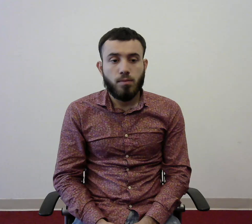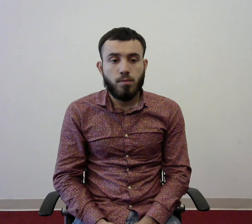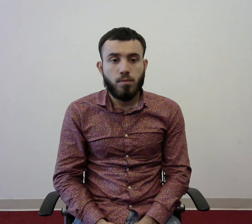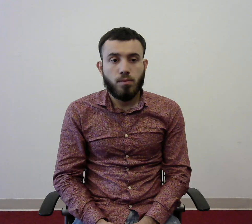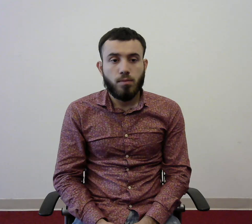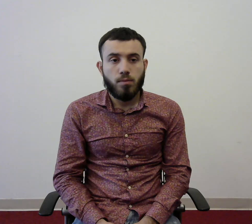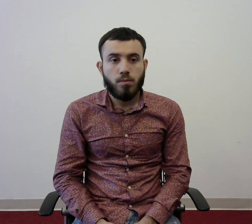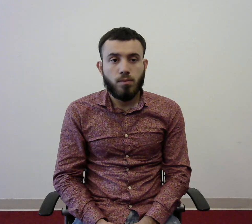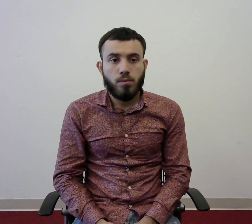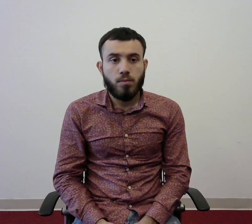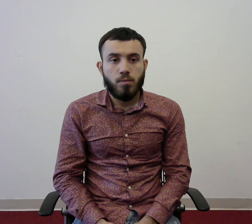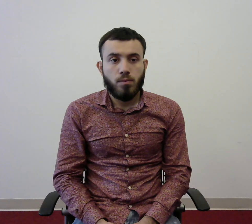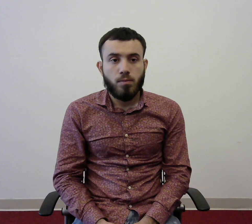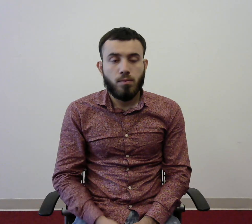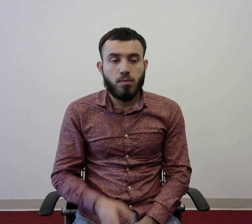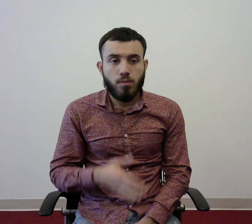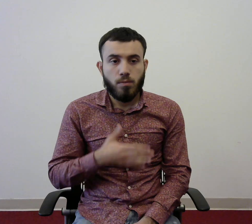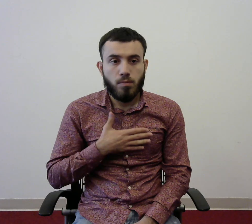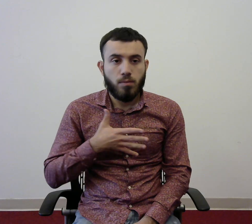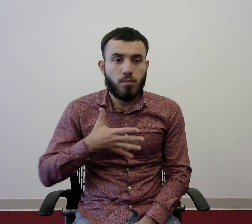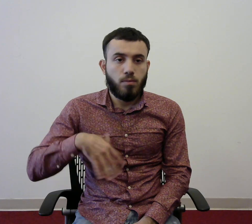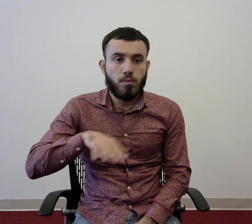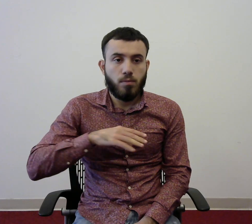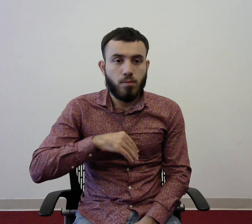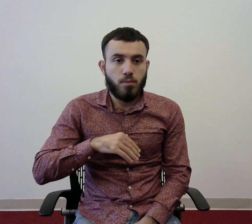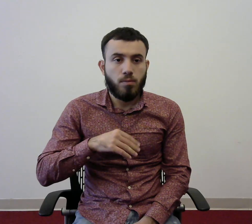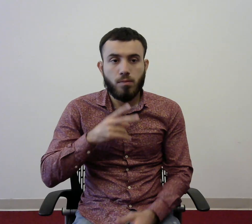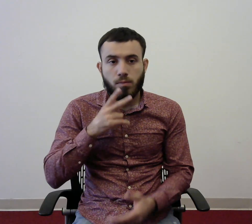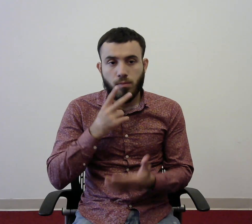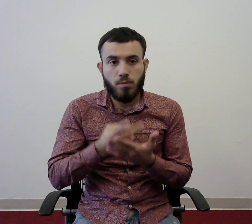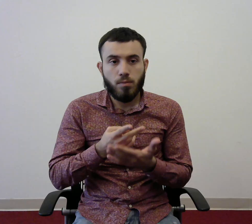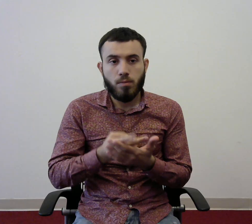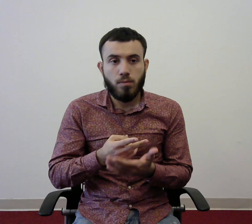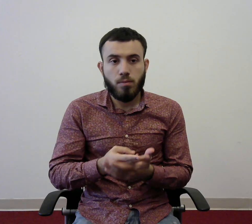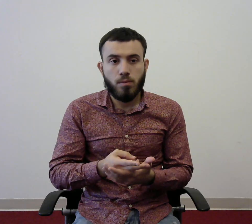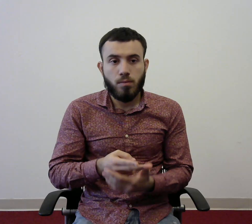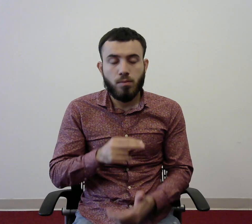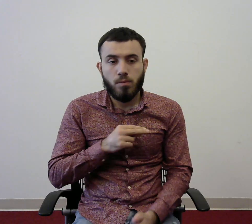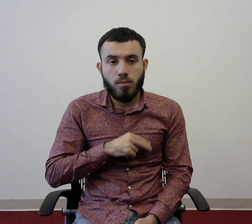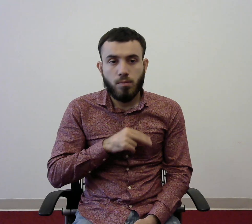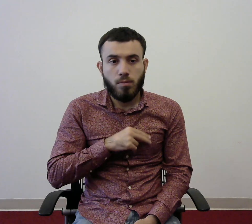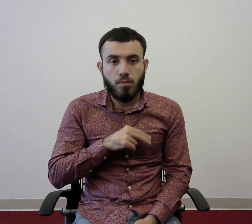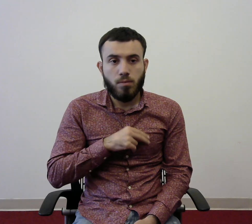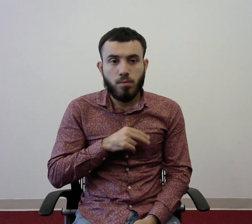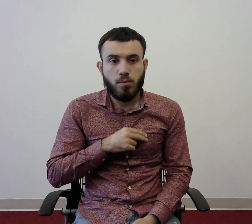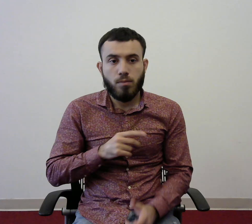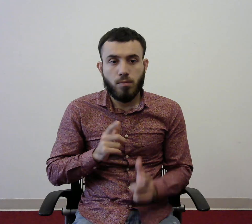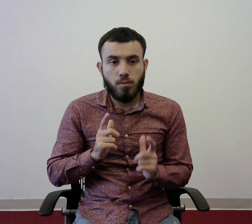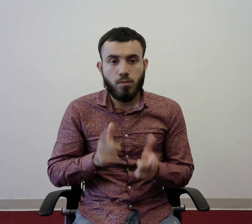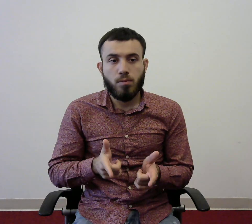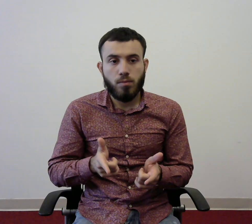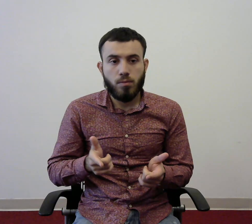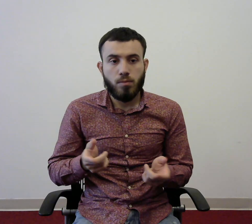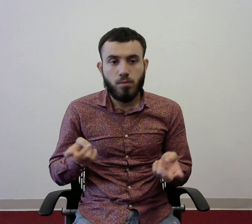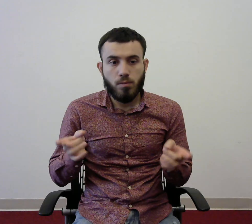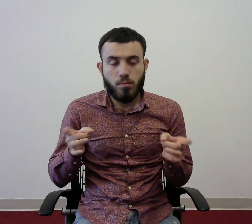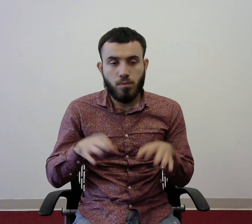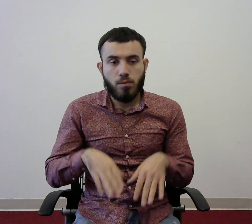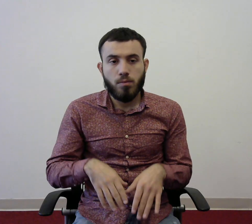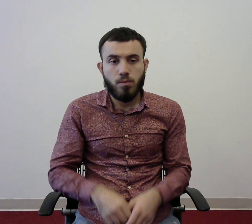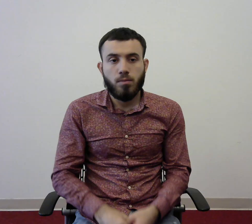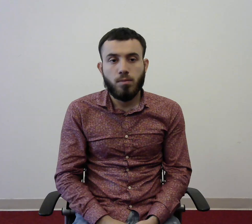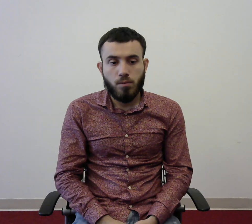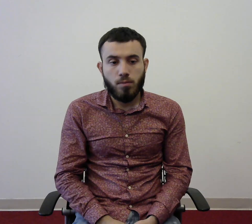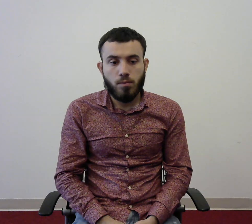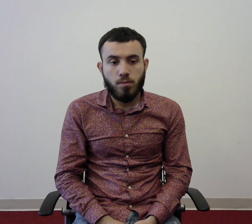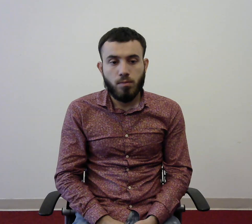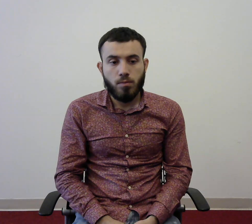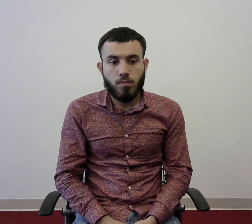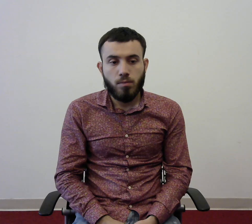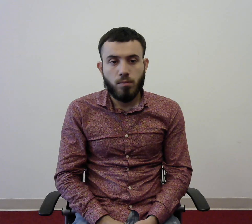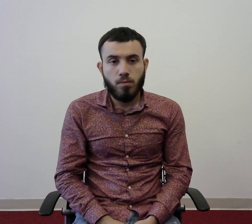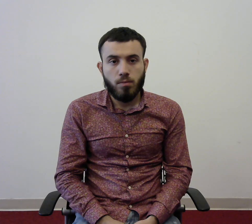Biz göstərilən işdən razı qaldıq